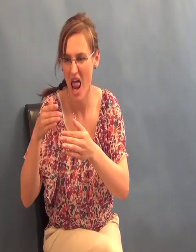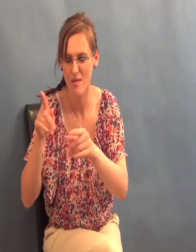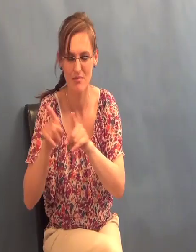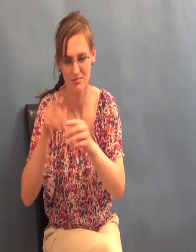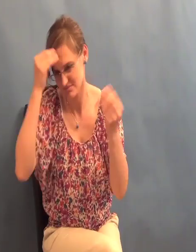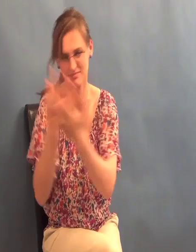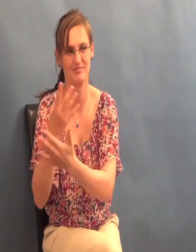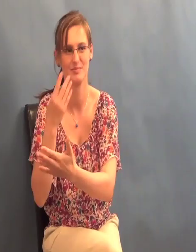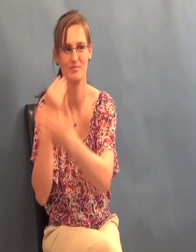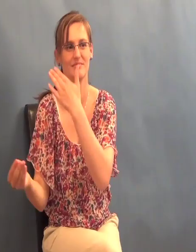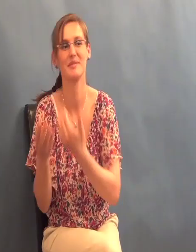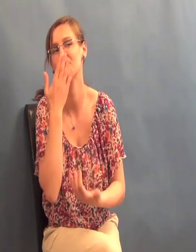A rybka nagle oddaje mu.